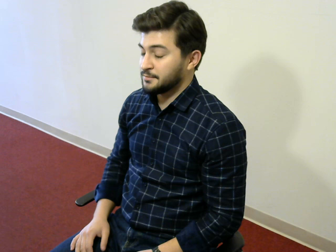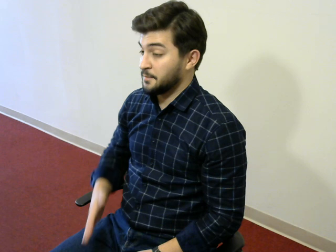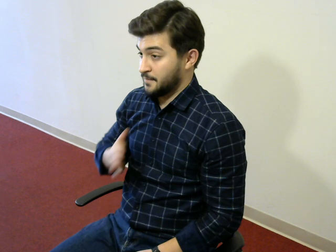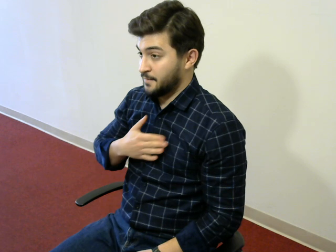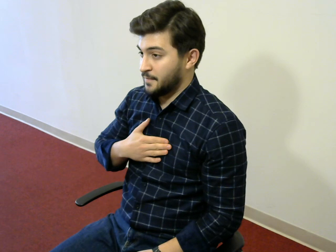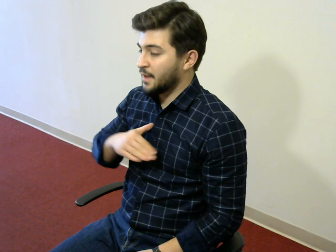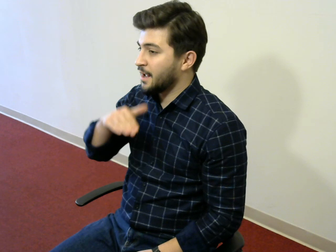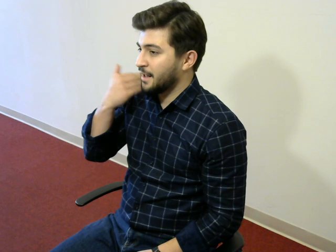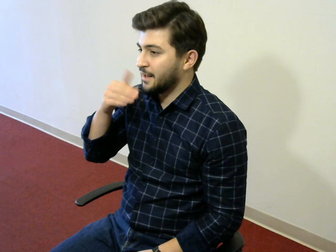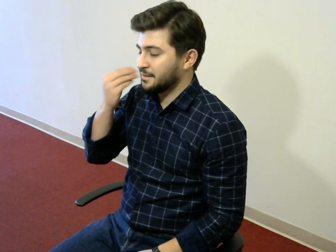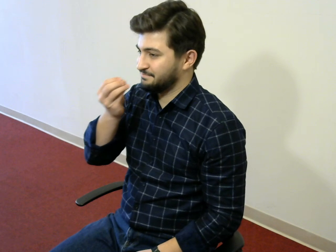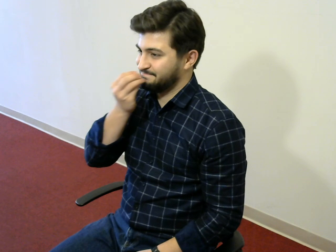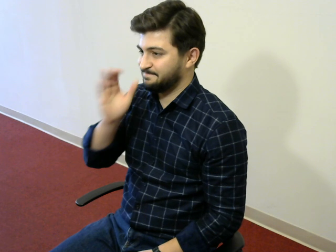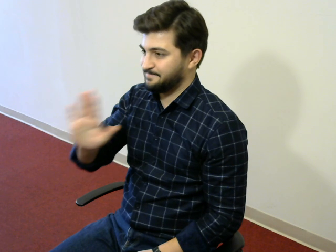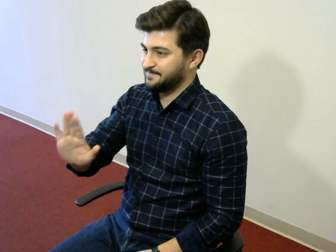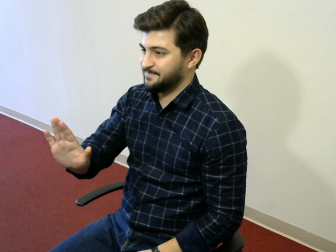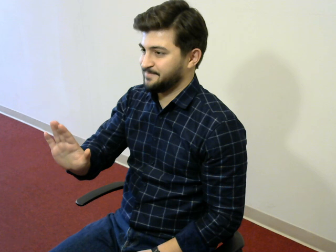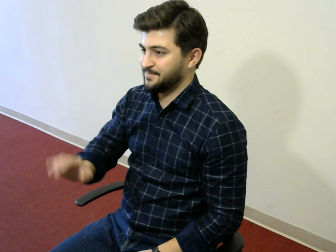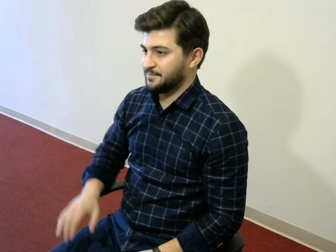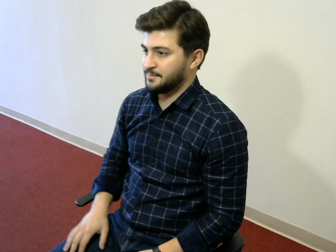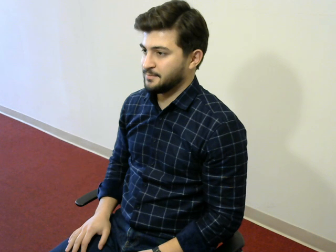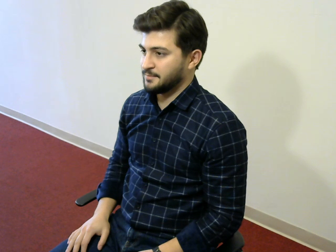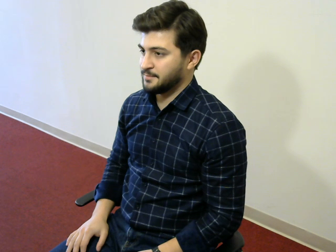Mən ət yemirəm